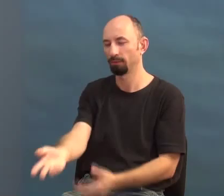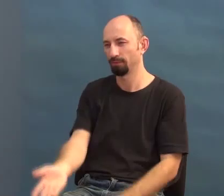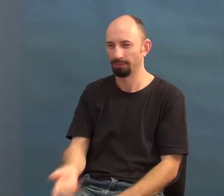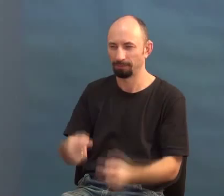Nie pasuje.